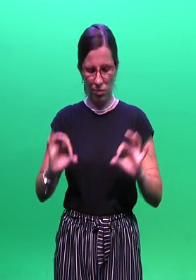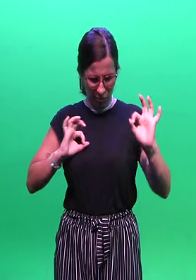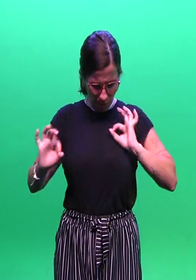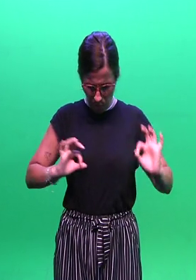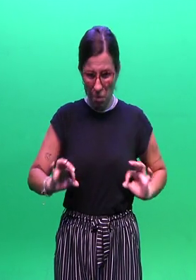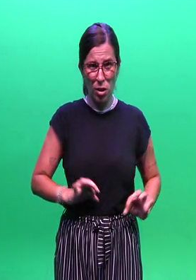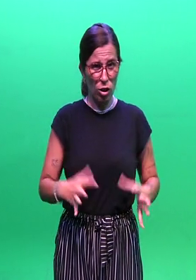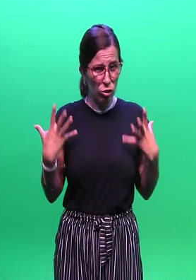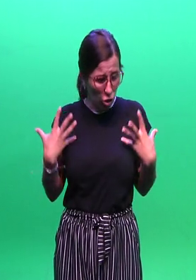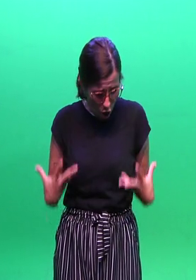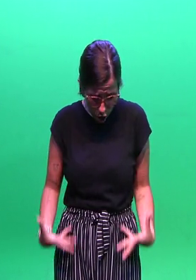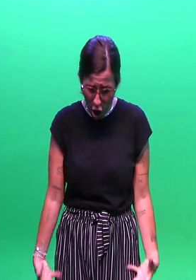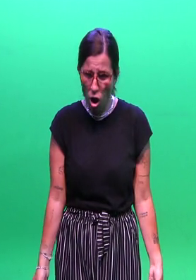Tinc taques per tot el cos.